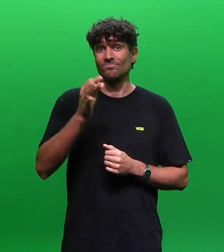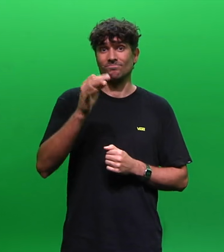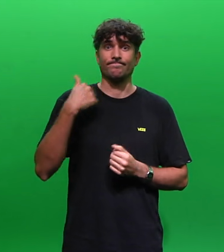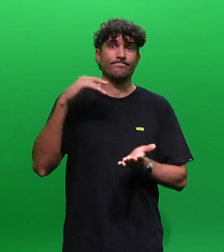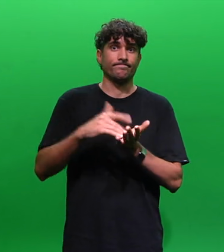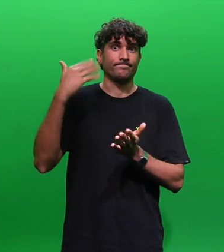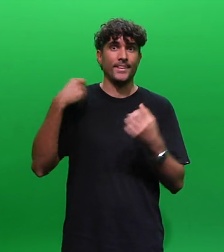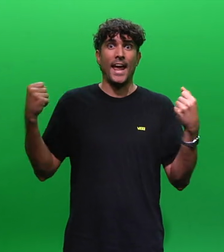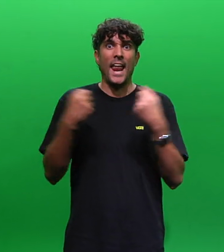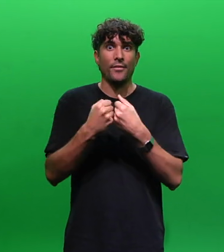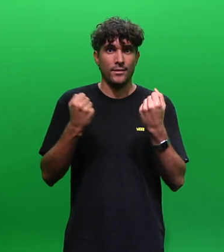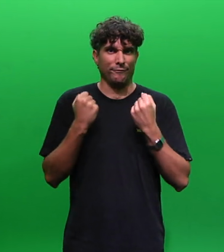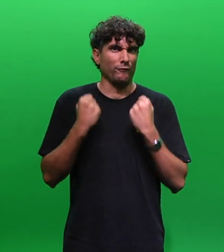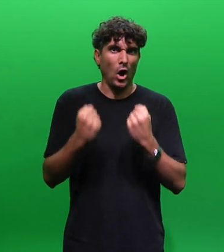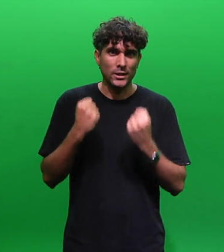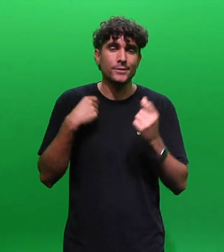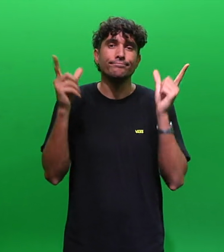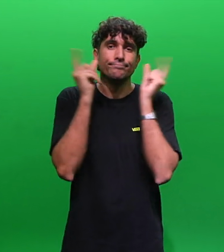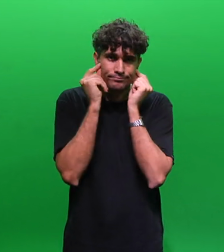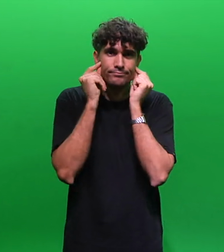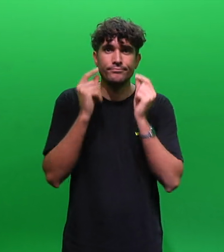Sí, vaig tenir un accident molt fort i em vaig quedar sord.